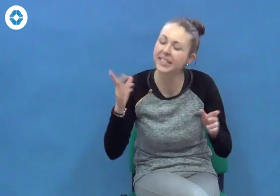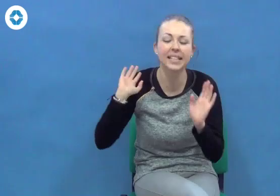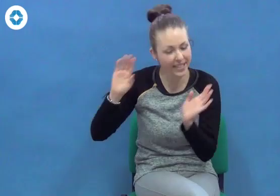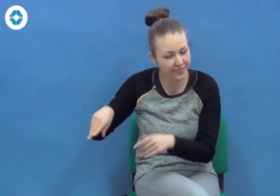Odszedł.